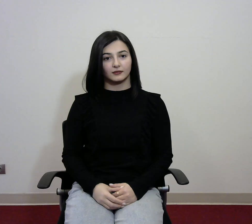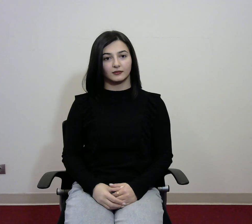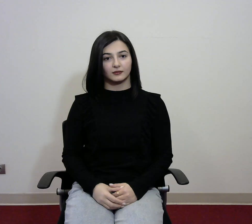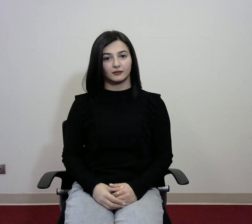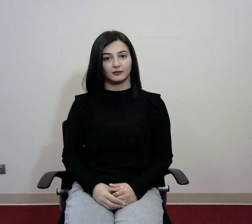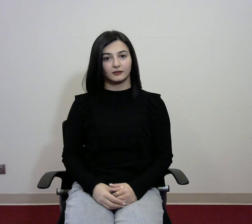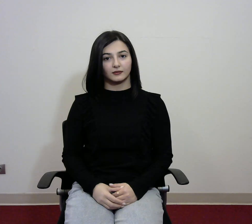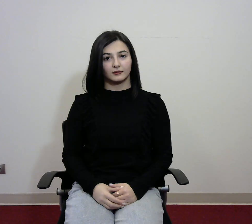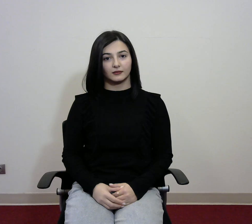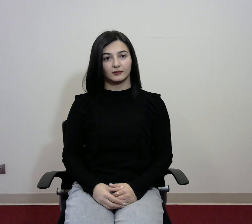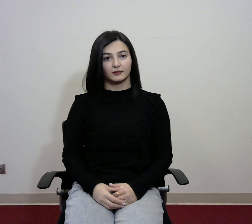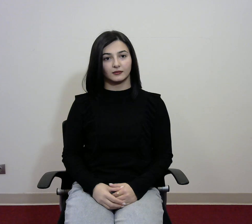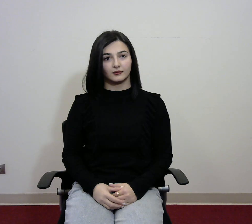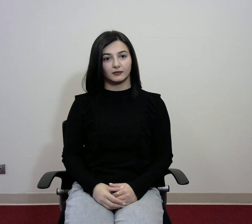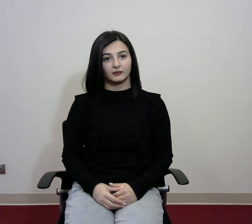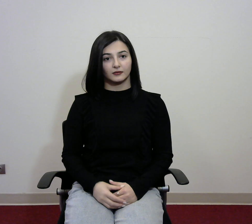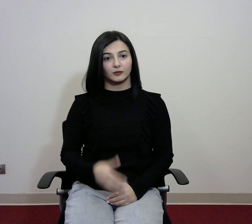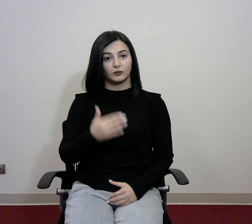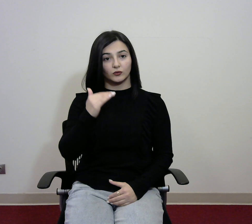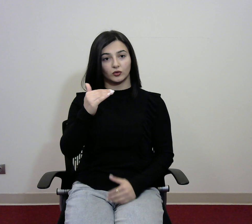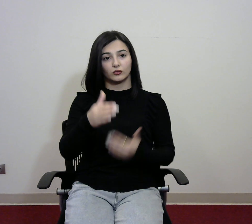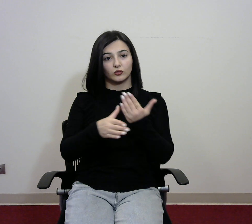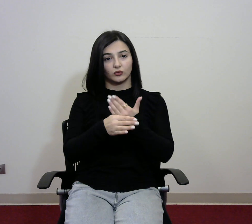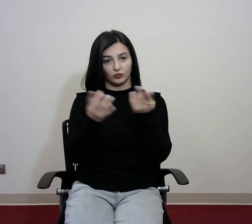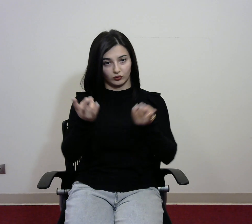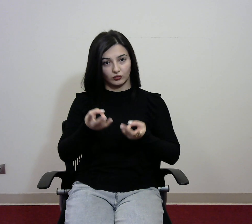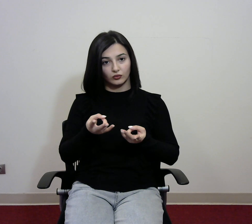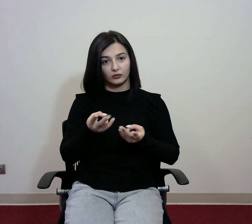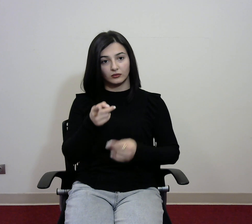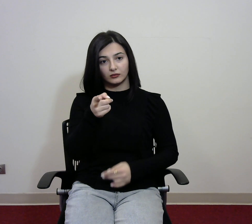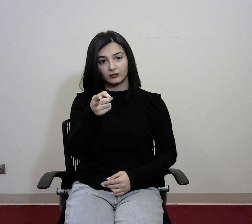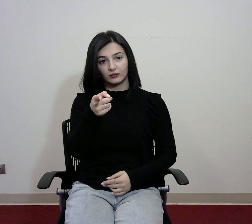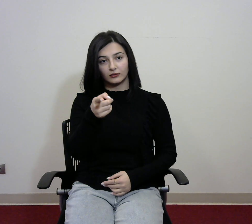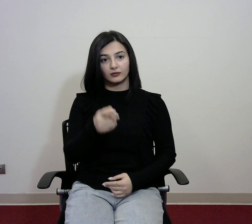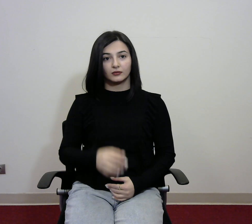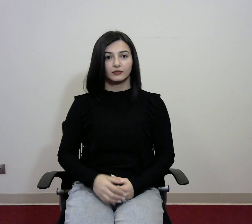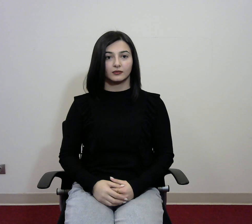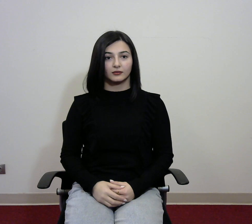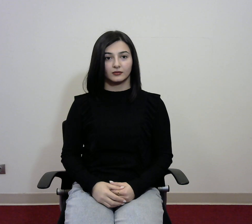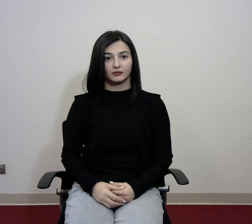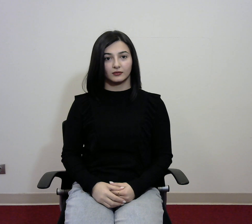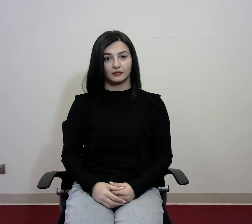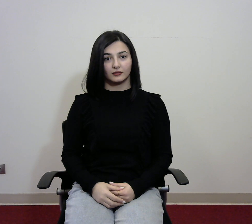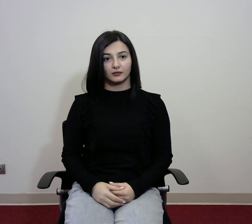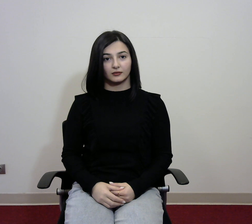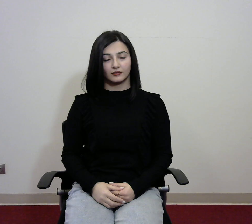Sizə kömək lazımdır mı?